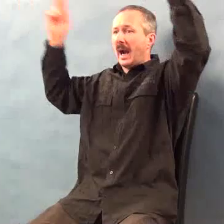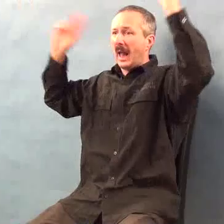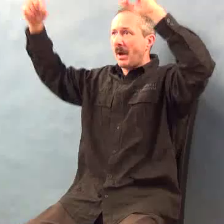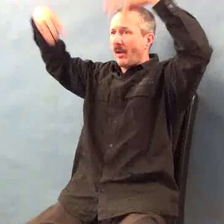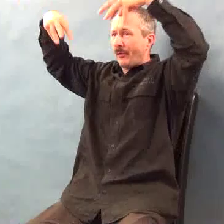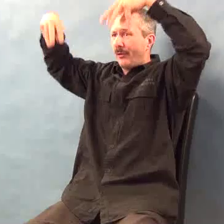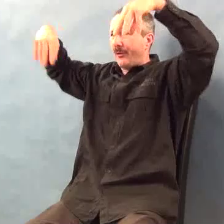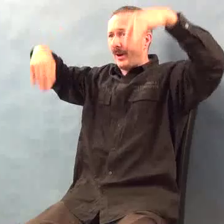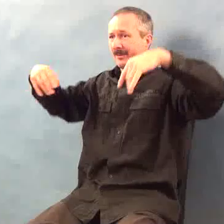Z góry pryskała woda.